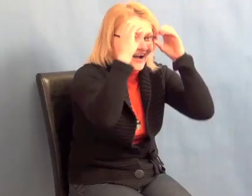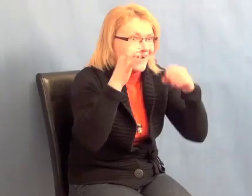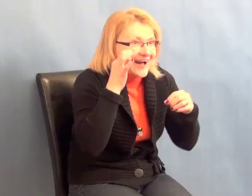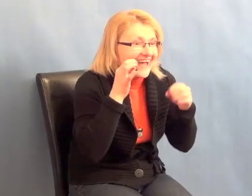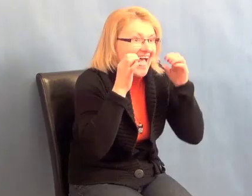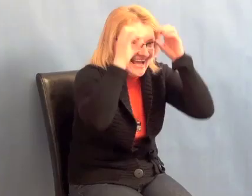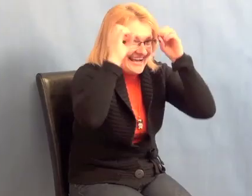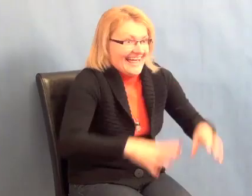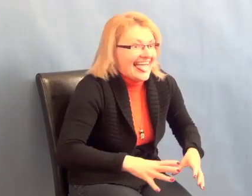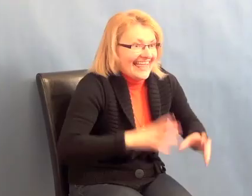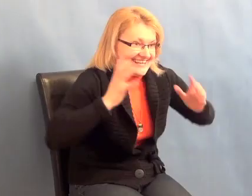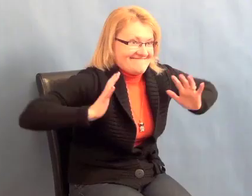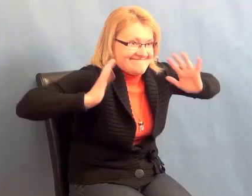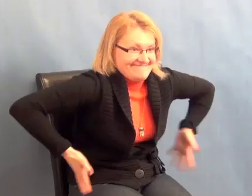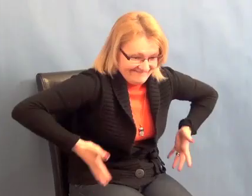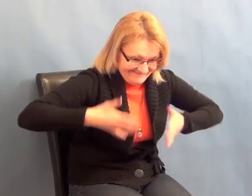Kot wziął ponownie lornetkę, nie mogąc uwierzyć w to co zobaczył, potem ją wyrzucił i pobiegł.